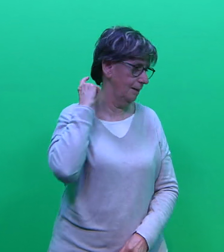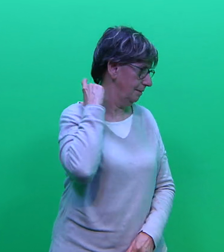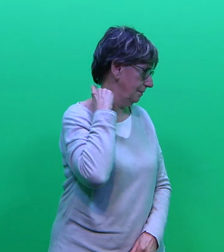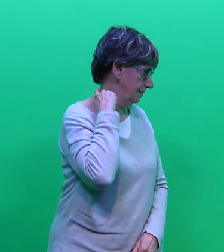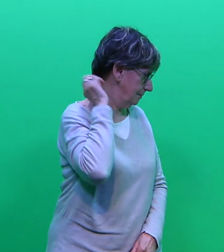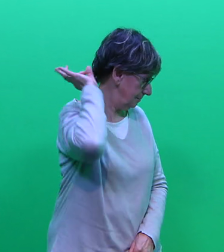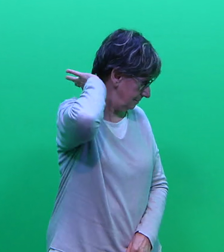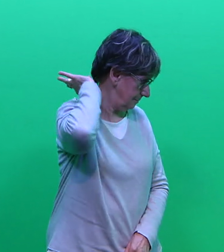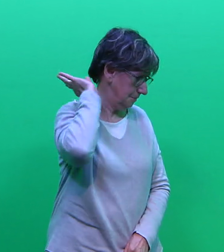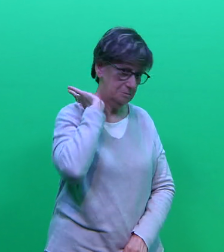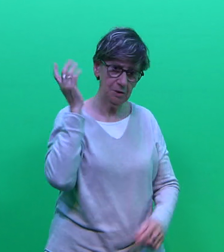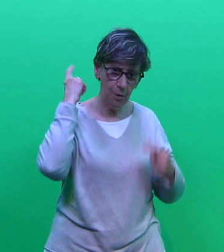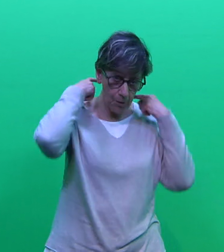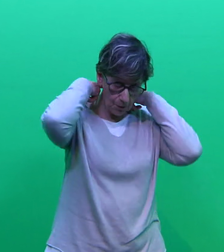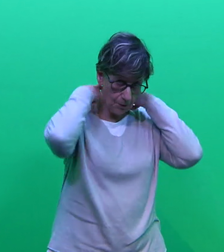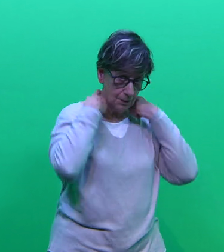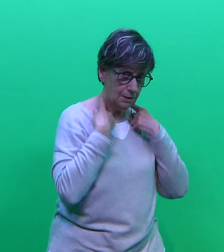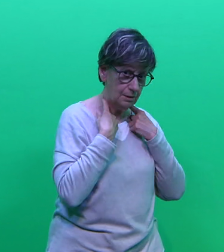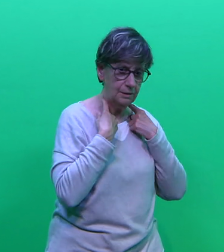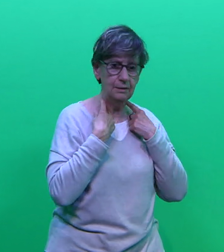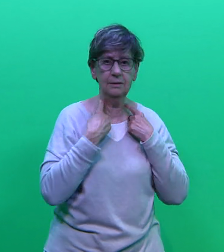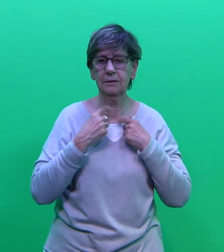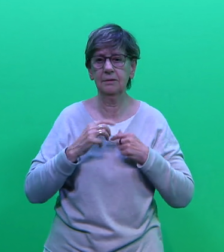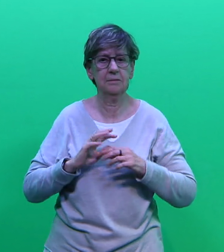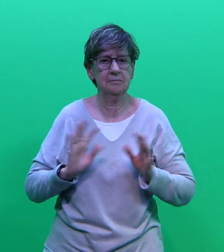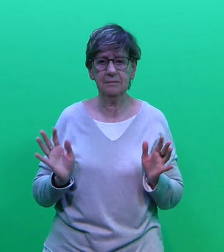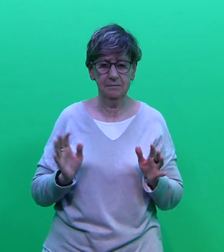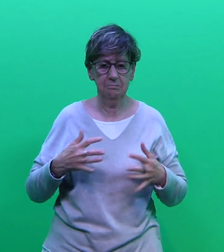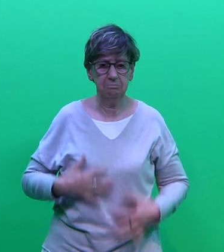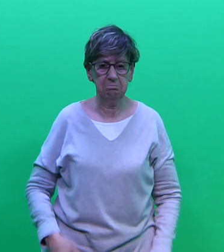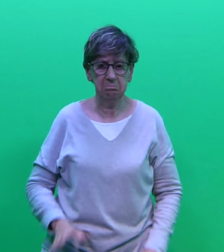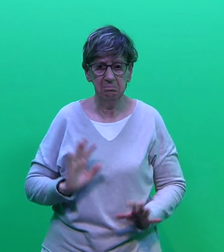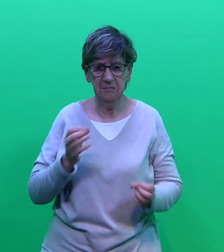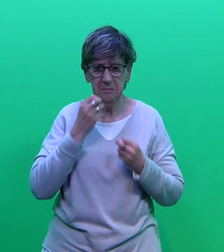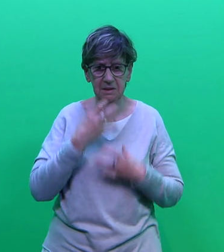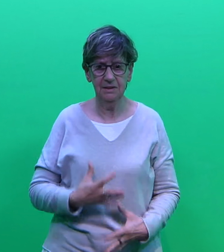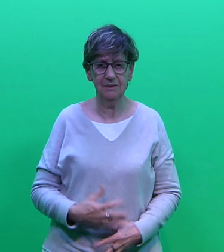Té taques a la zona del clatell i prou, a la resta del cos res, està bé.